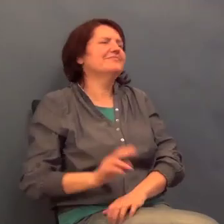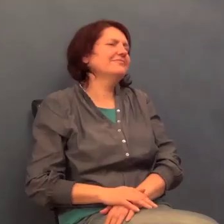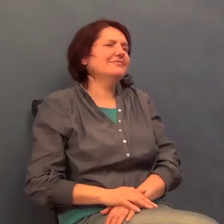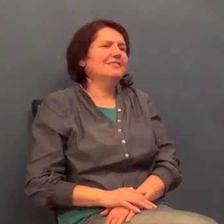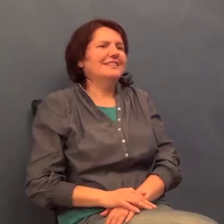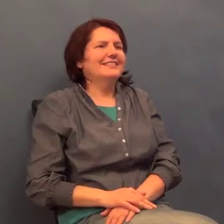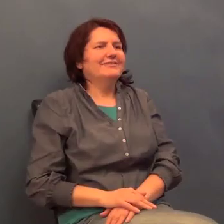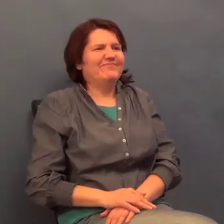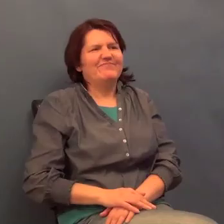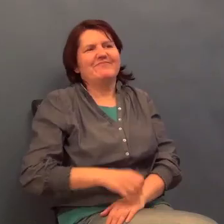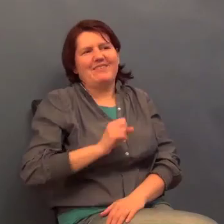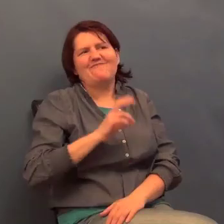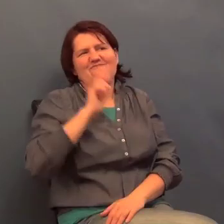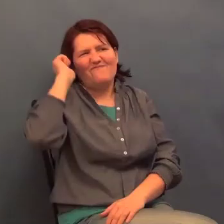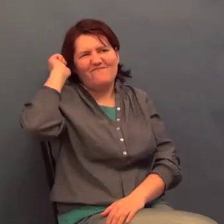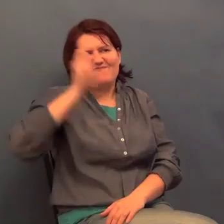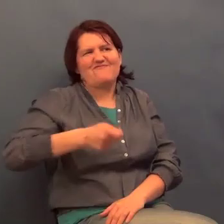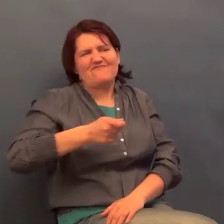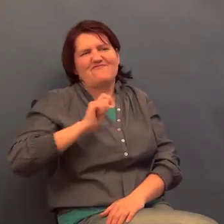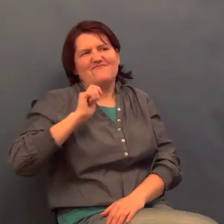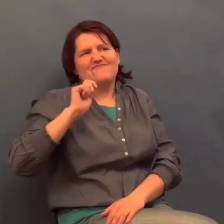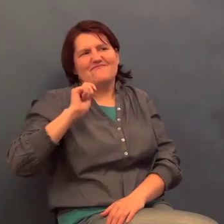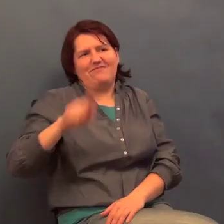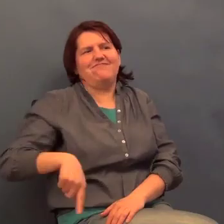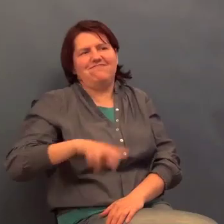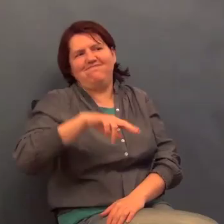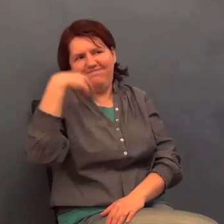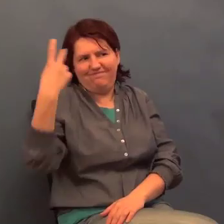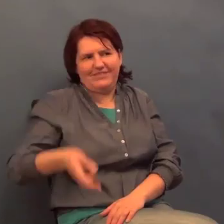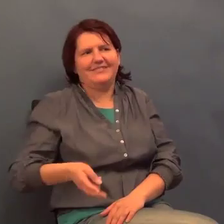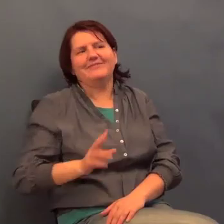Babcia uderzyła kota parasolem i kot wypadł.